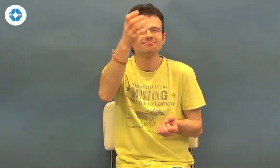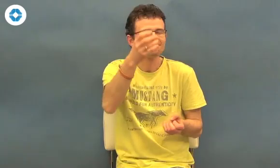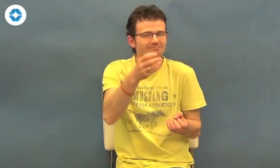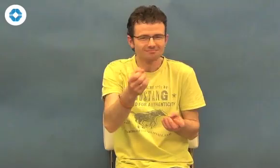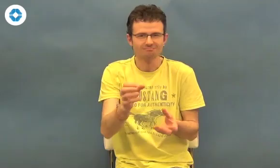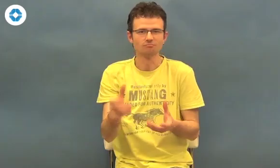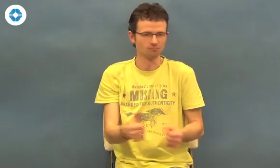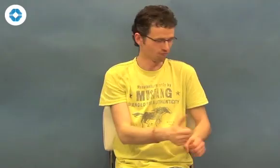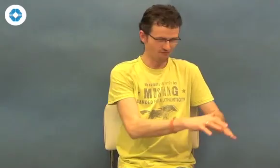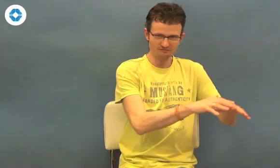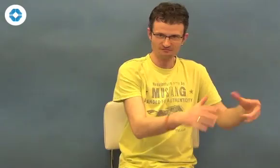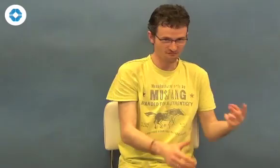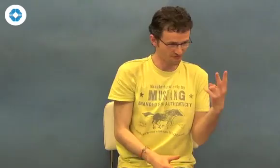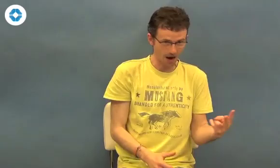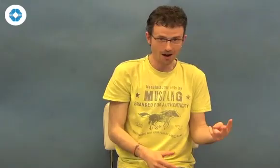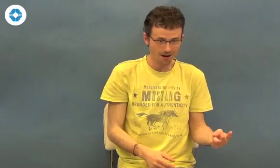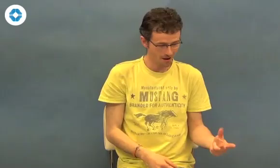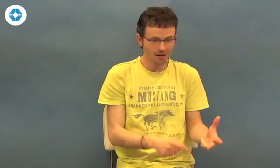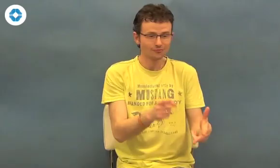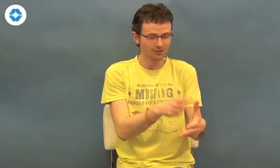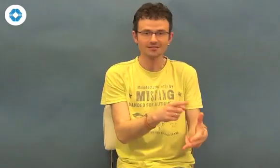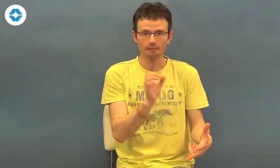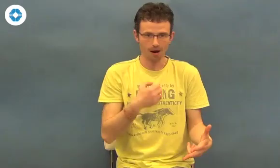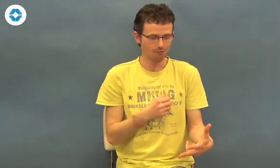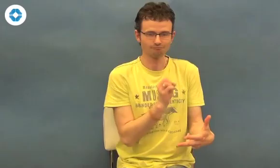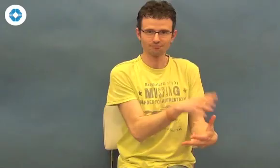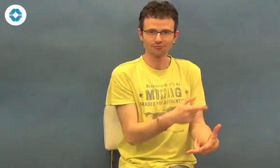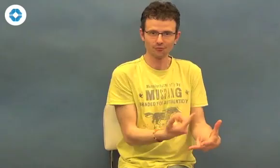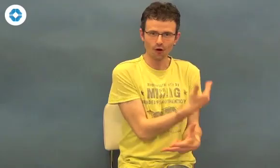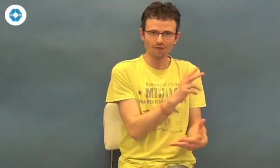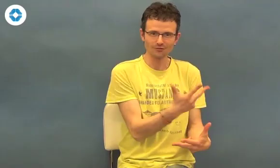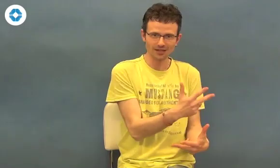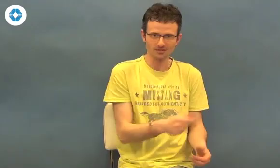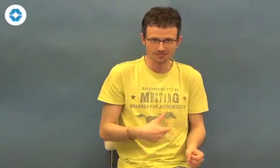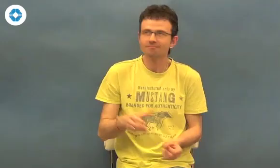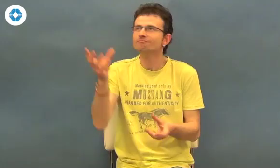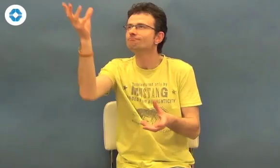Już ma pełne dwa kosze, brakuje mu jeszcze trzeciego, dlatego poszedł jeszcze nazrywać, aby go uzupełnić.